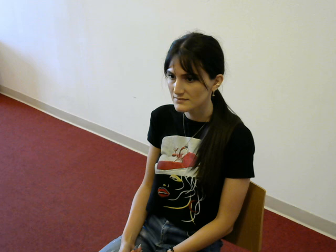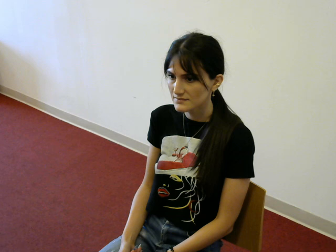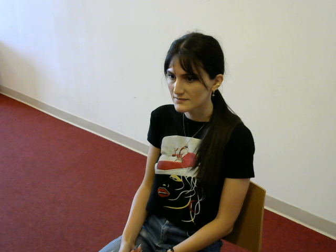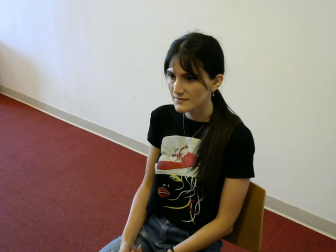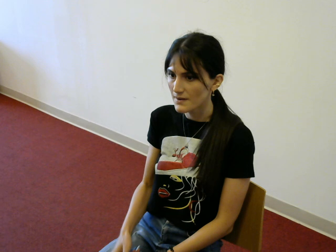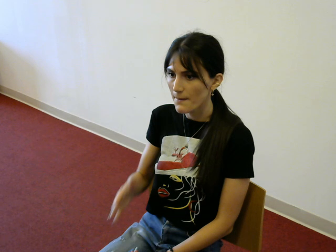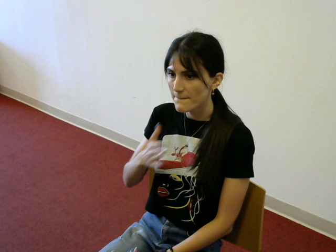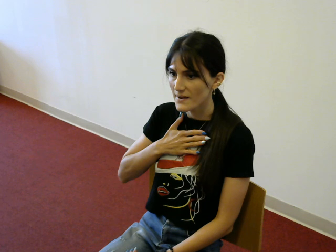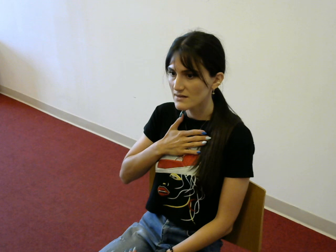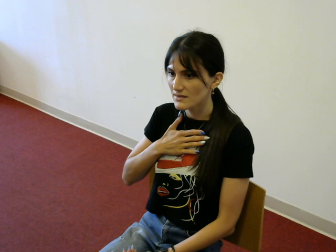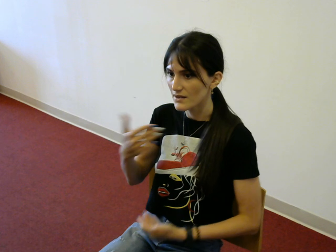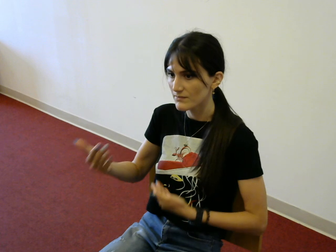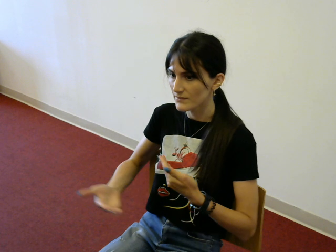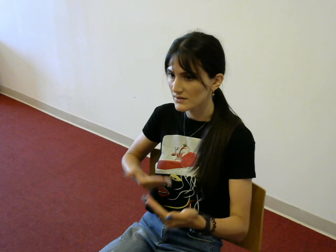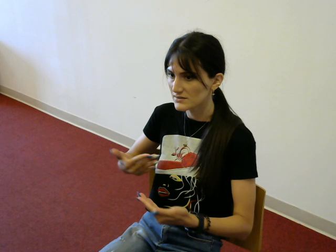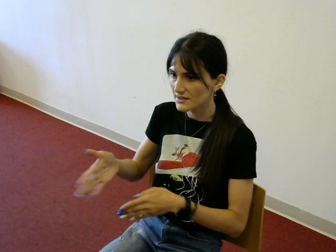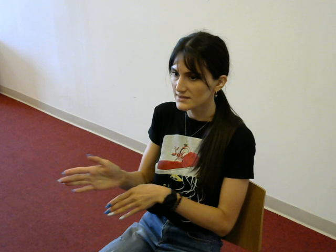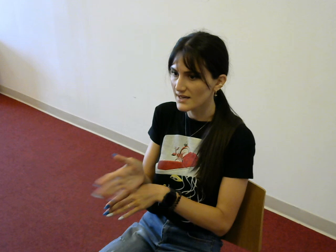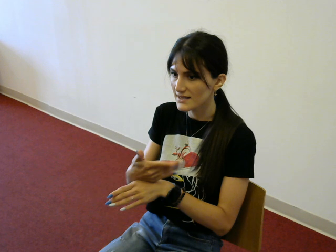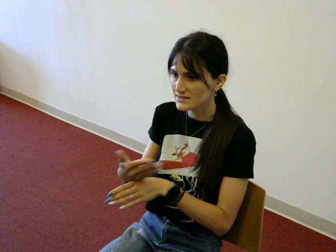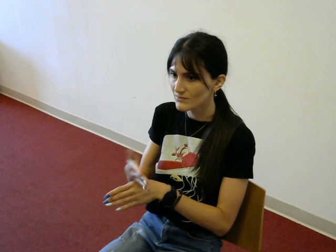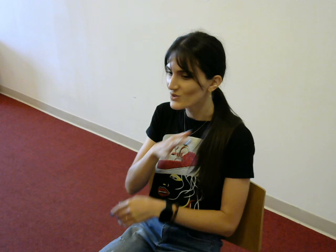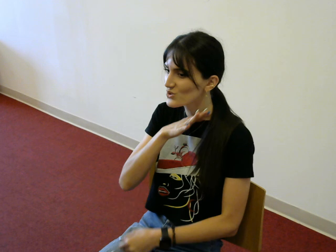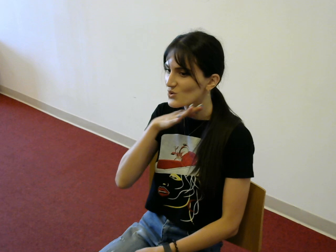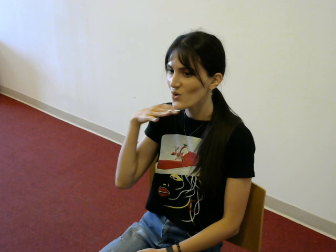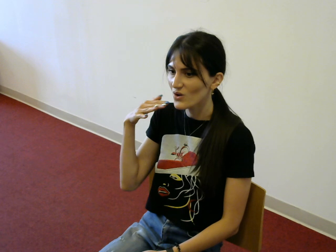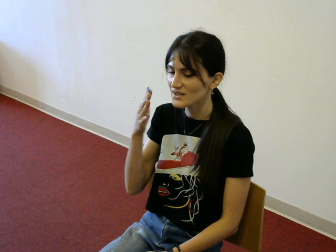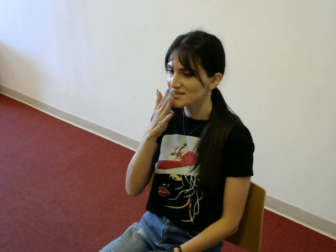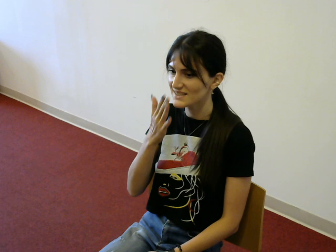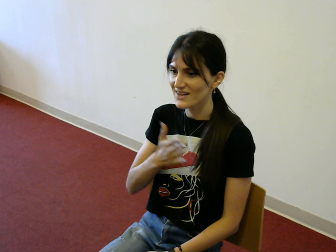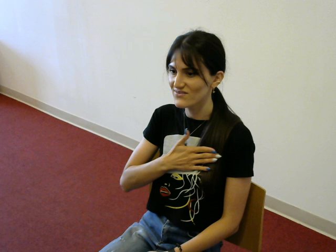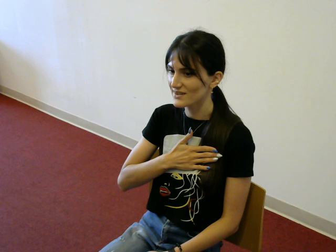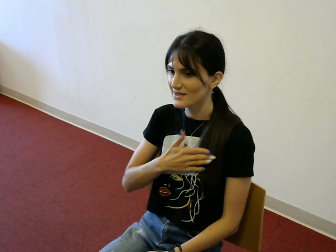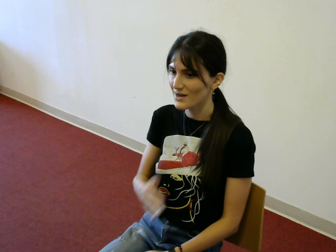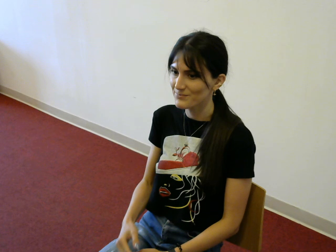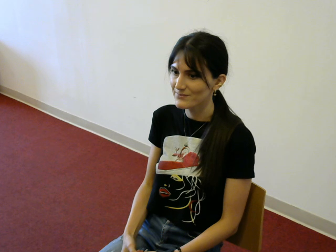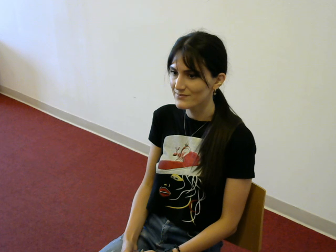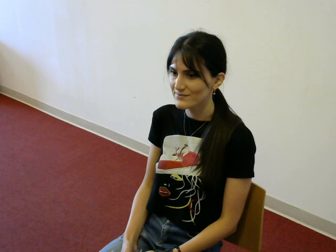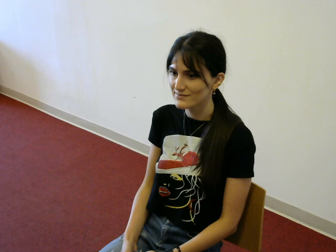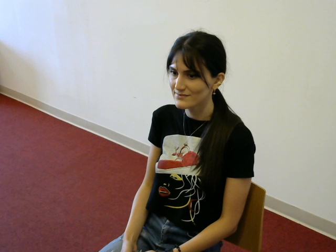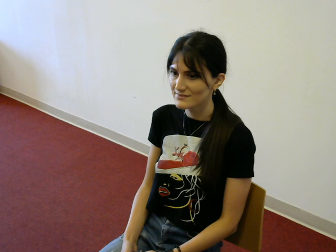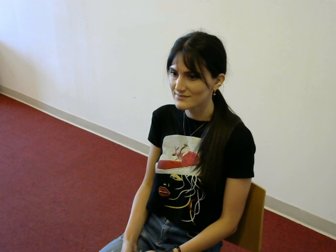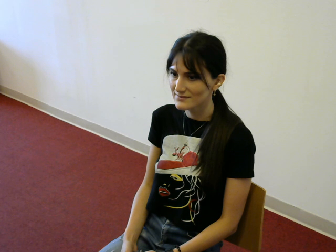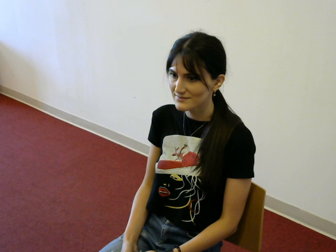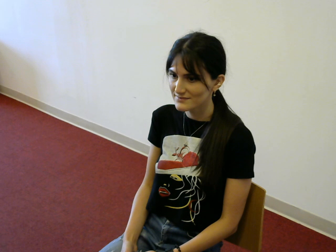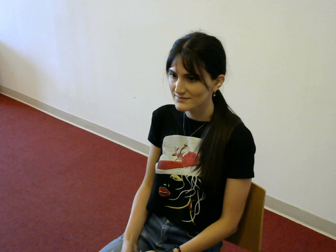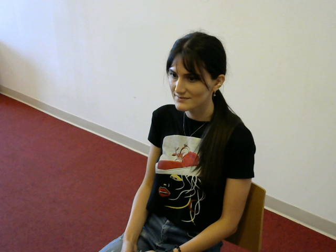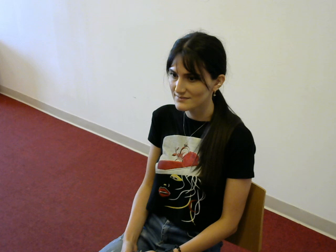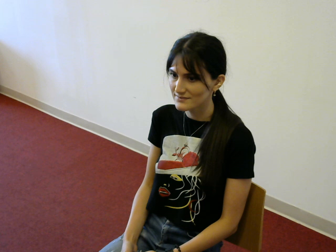Mən piyada gəzməyi çox sevirəm